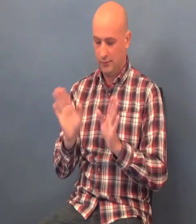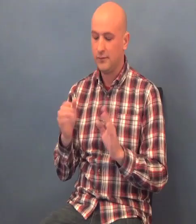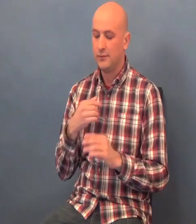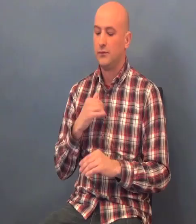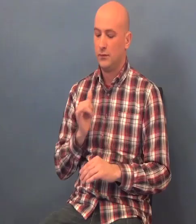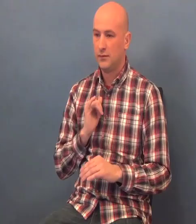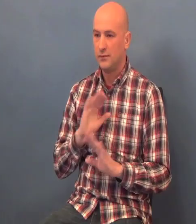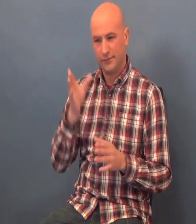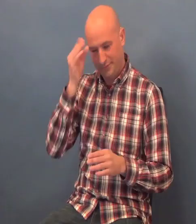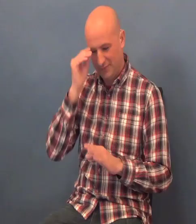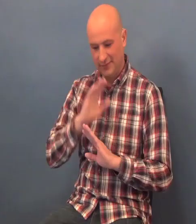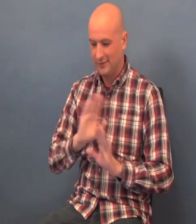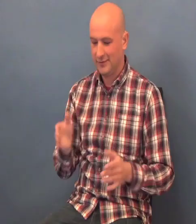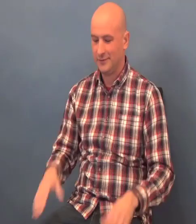Na wszelki wypadek, żeby nie zapomnieć.